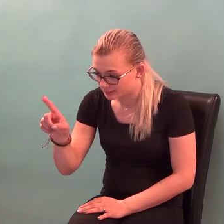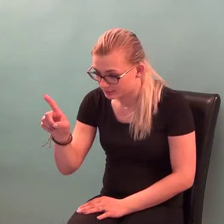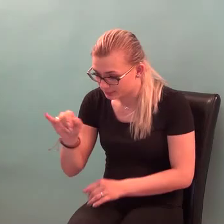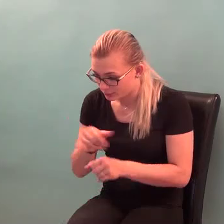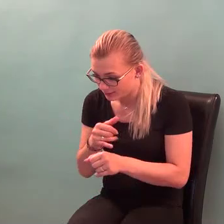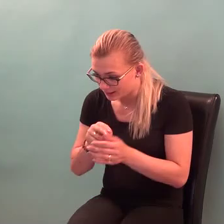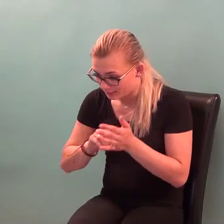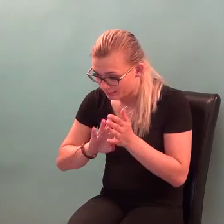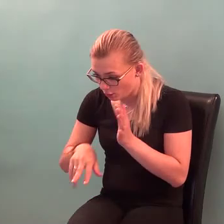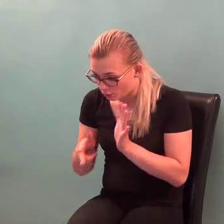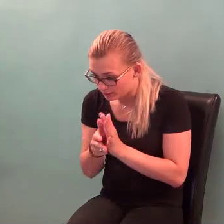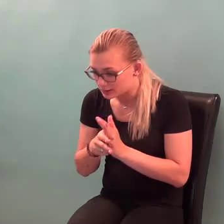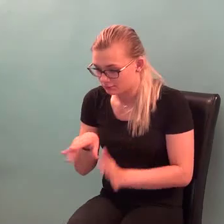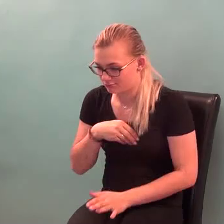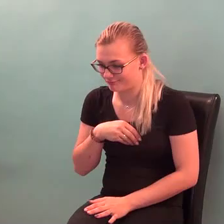W piątek po osiemnastej mogę.